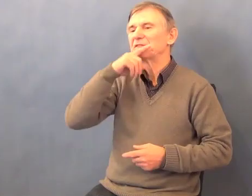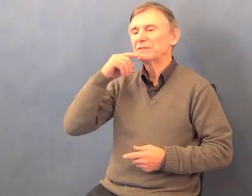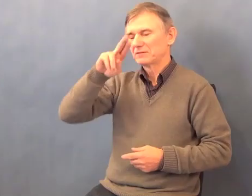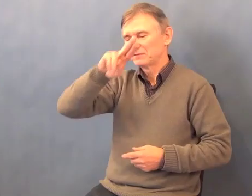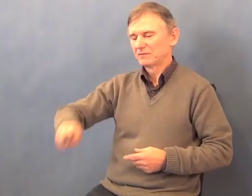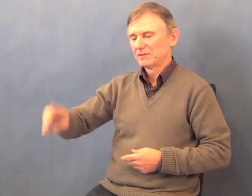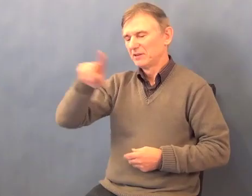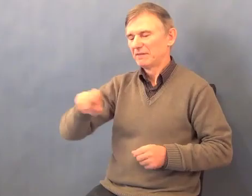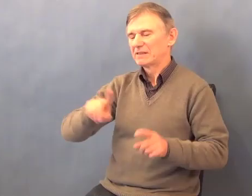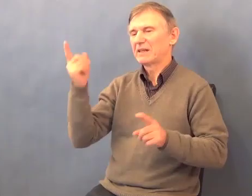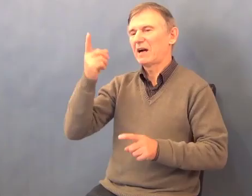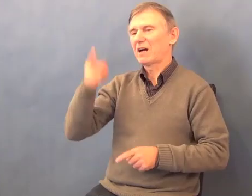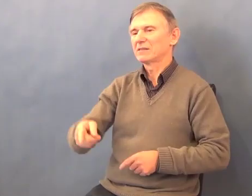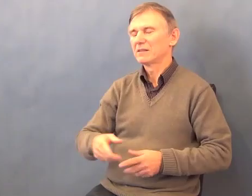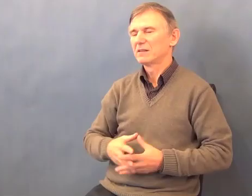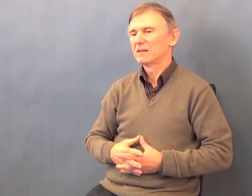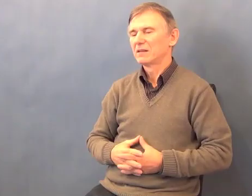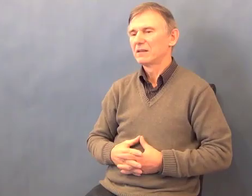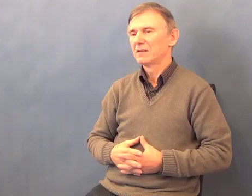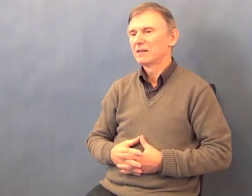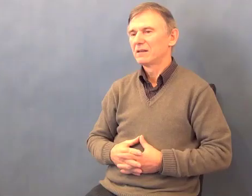Czerwone, przekreślone koło oznacza zakaz.